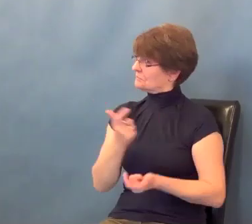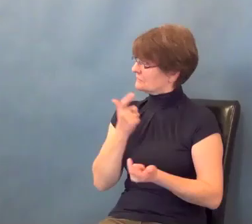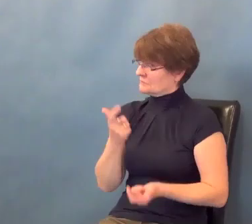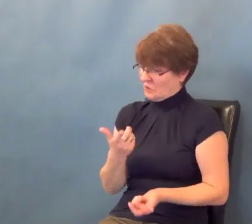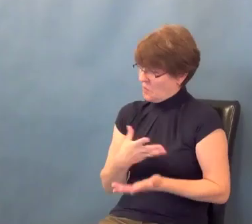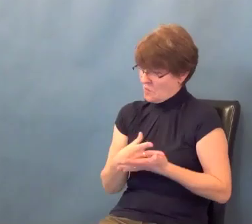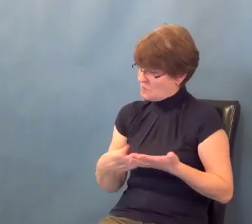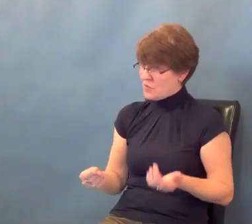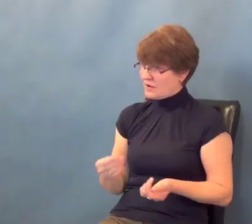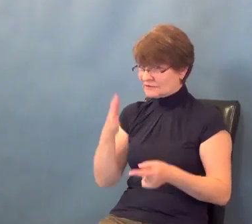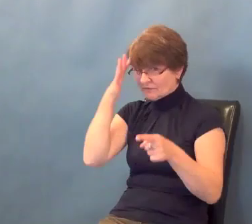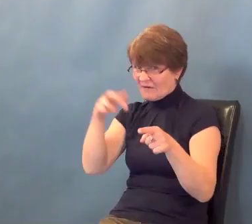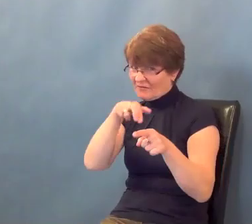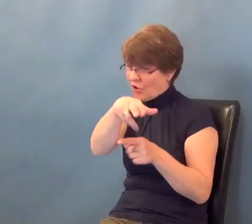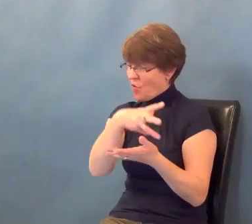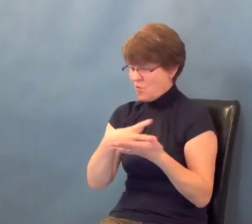Nie opłaca się tam iść.